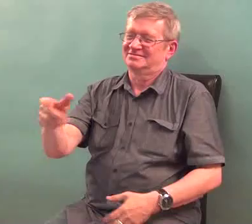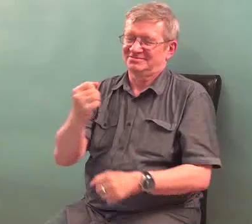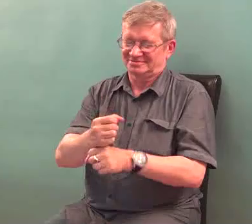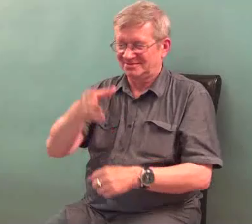Czas ci szybko mija.